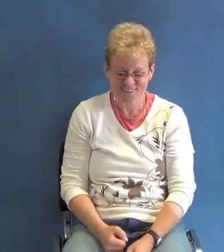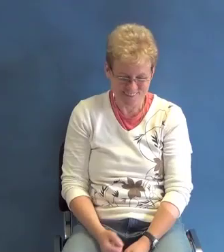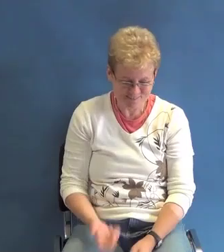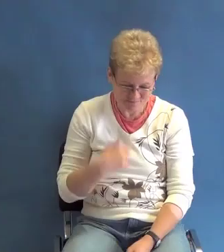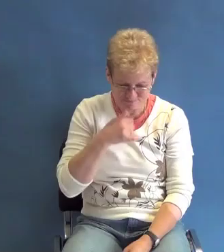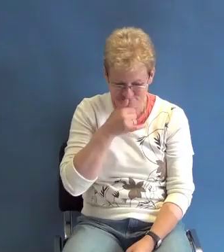Nie mogę.